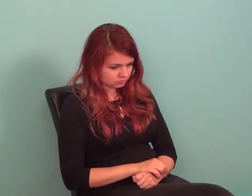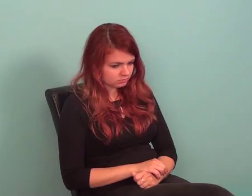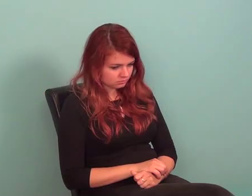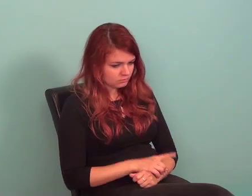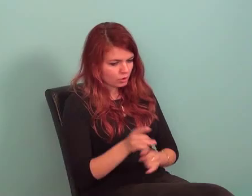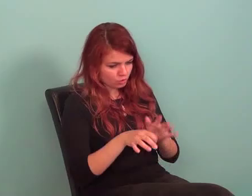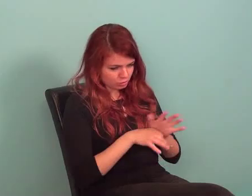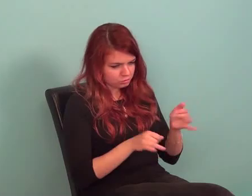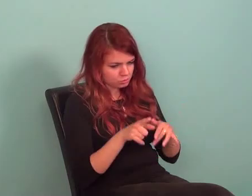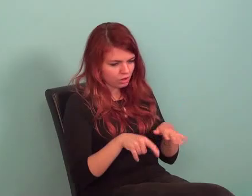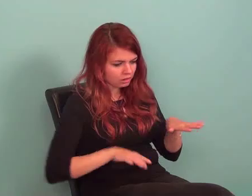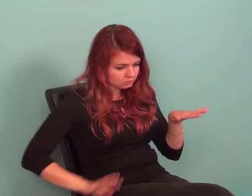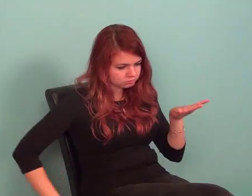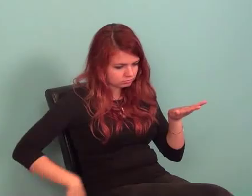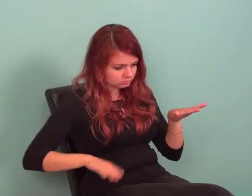Rolki i hulajnoga.